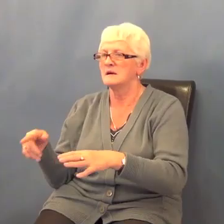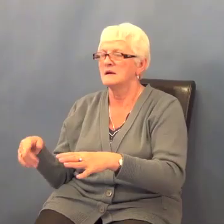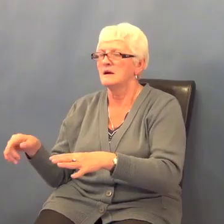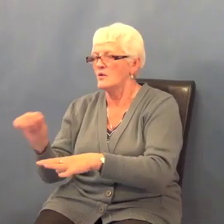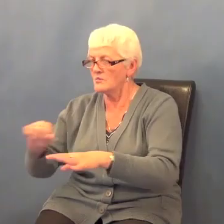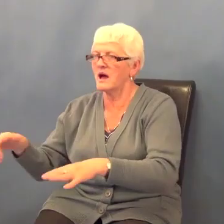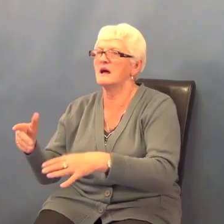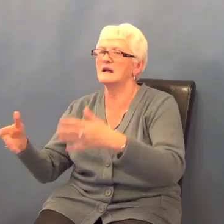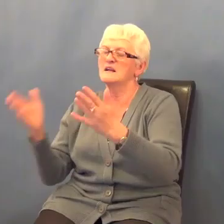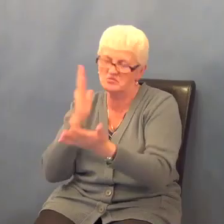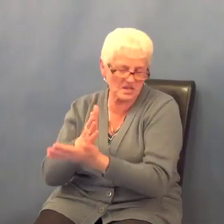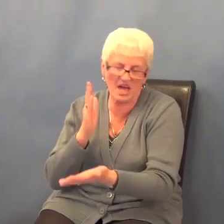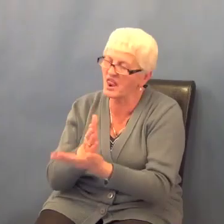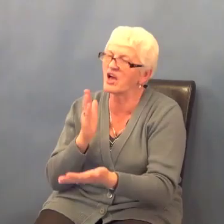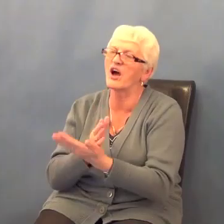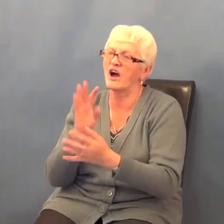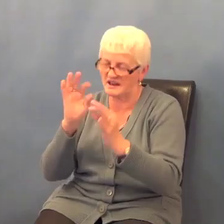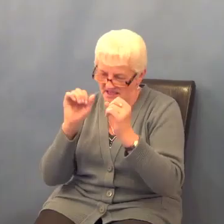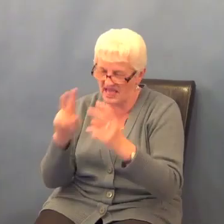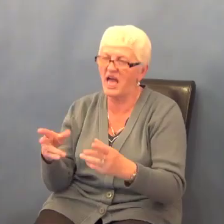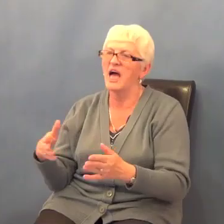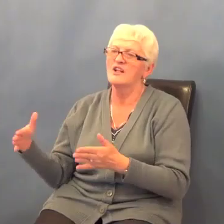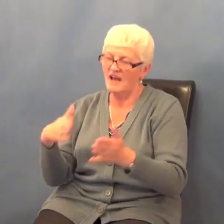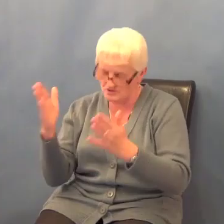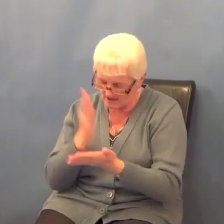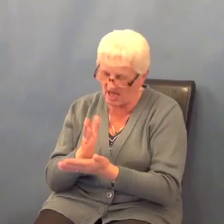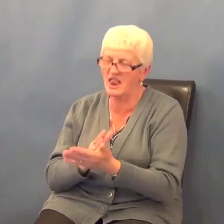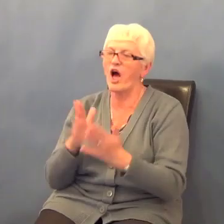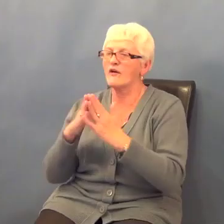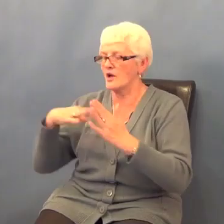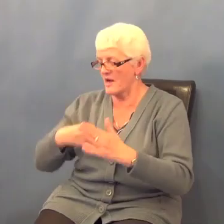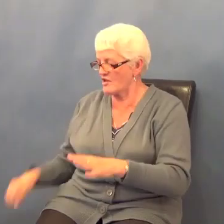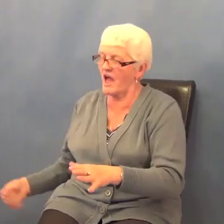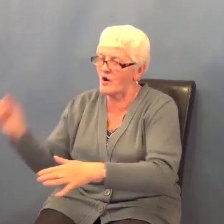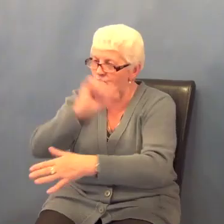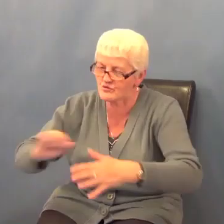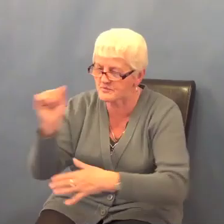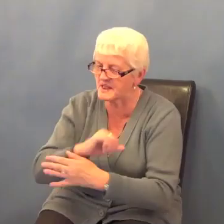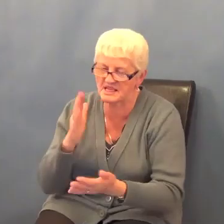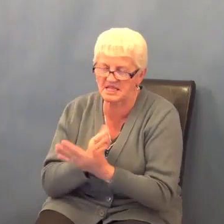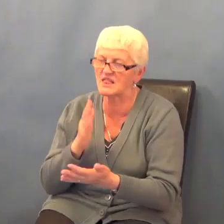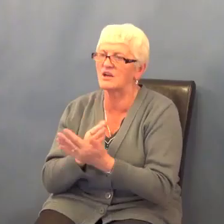Tak, tylko umyć albo z rzeki tylko, albo tylko w domu prywatnie umyć.